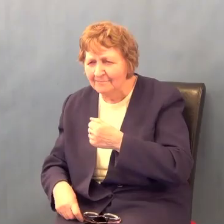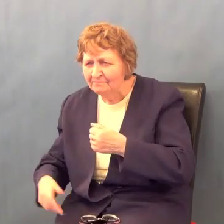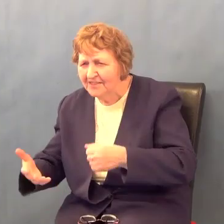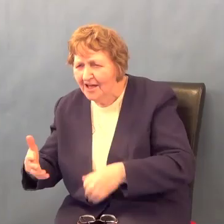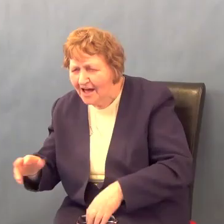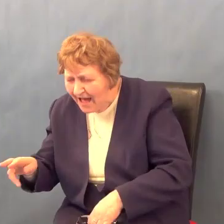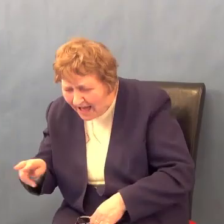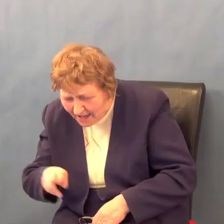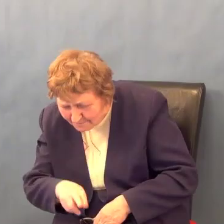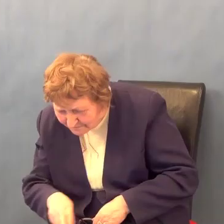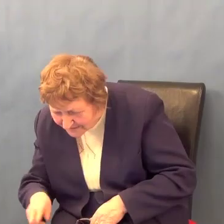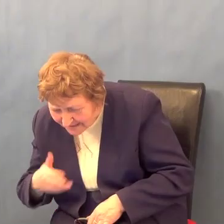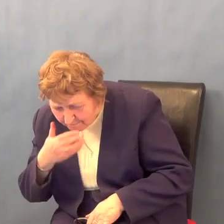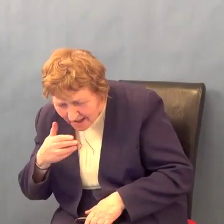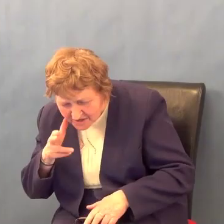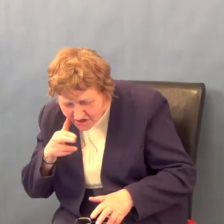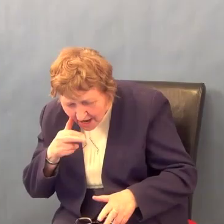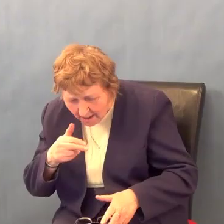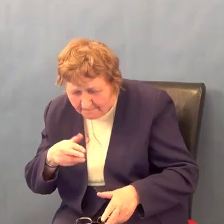Widzę, że nie ma żaby.